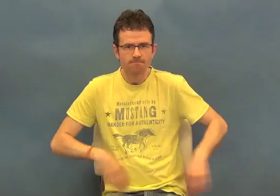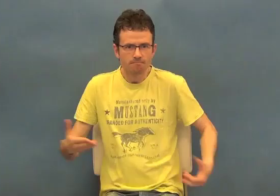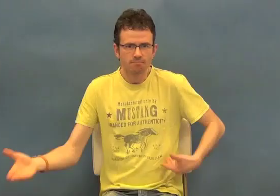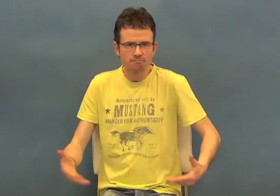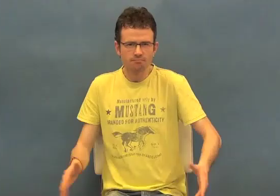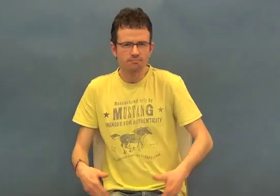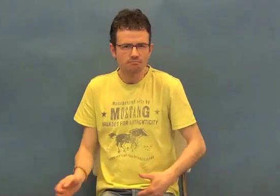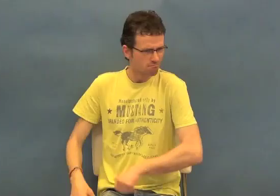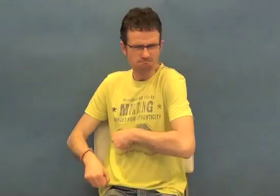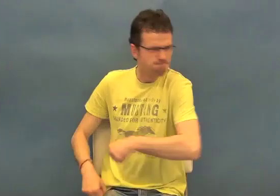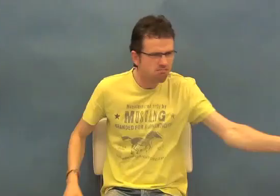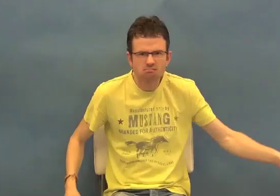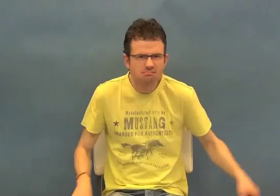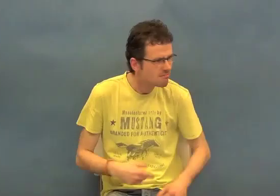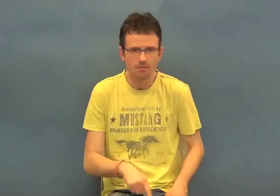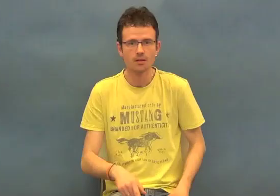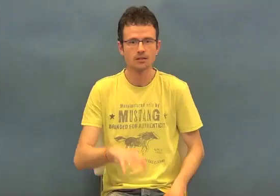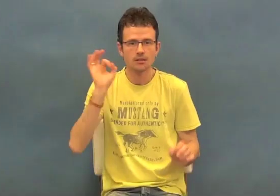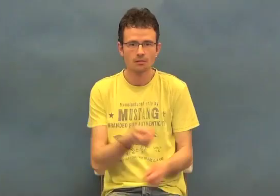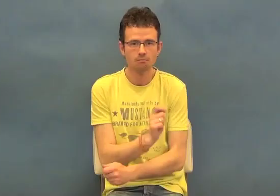Zdenerwowany wchodzi z hukiem do domu.